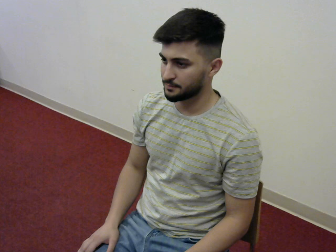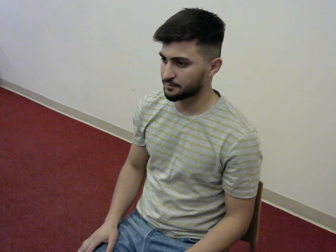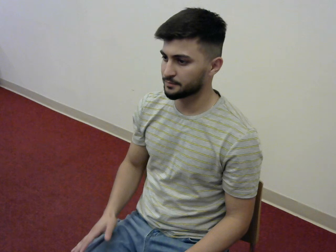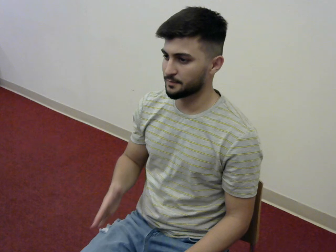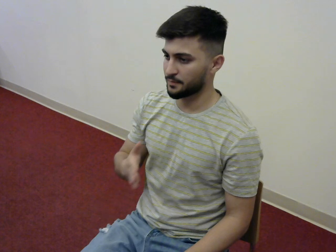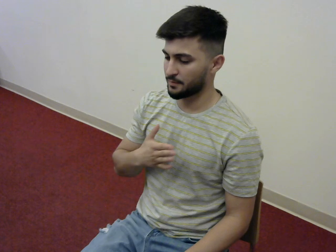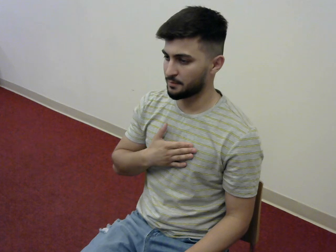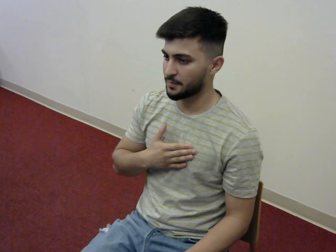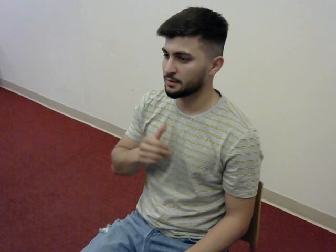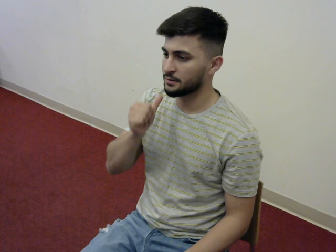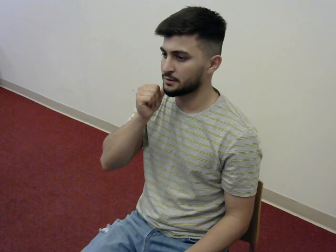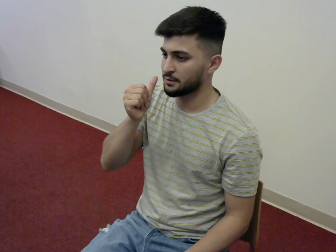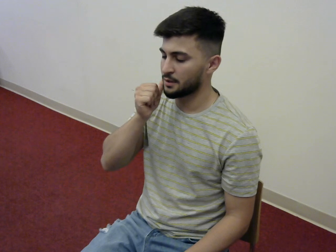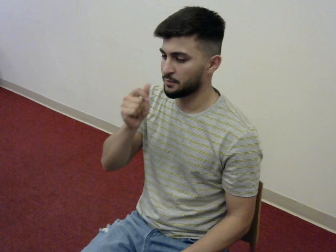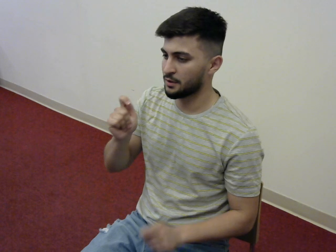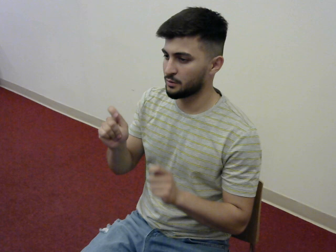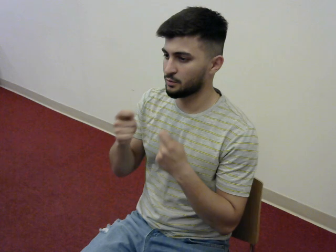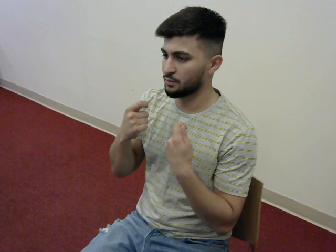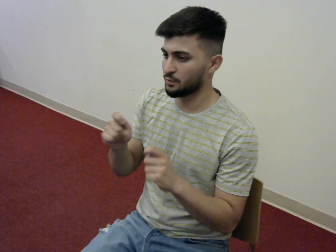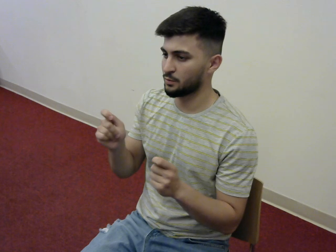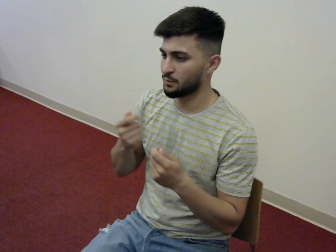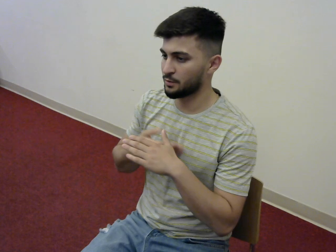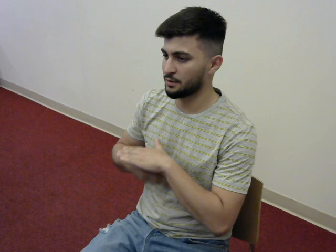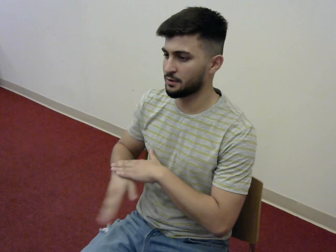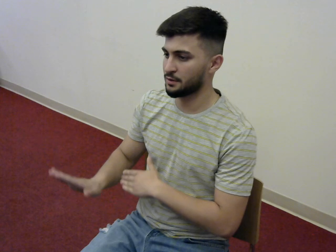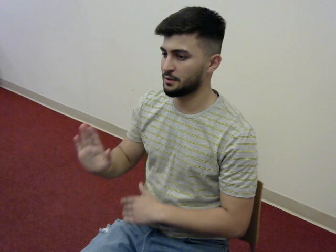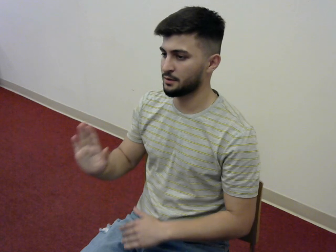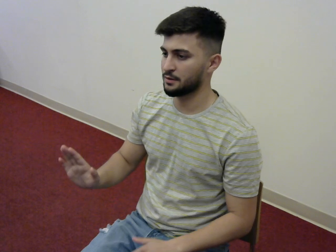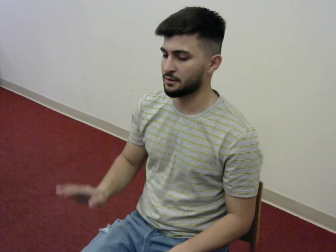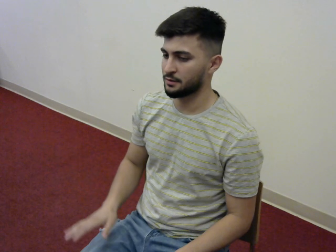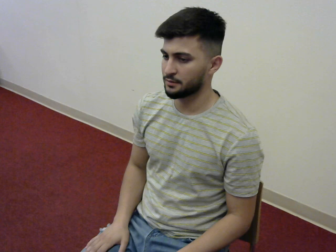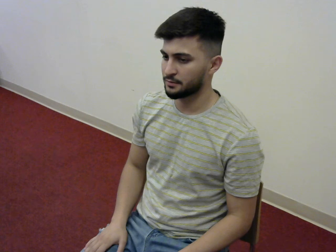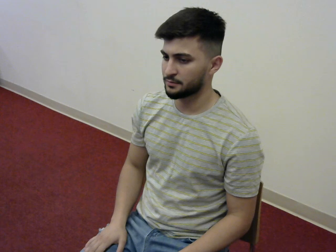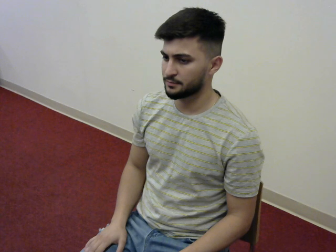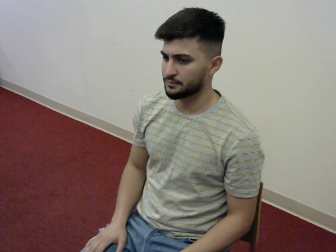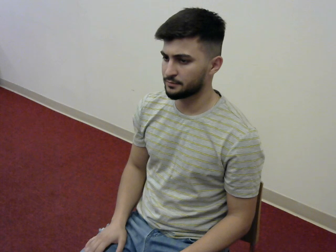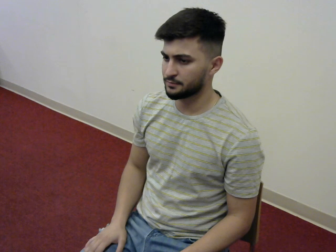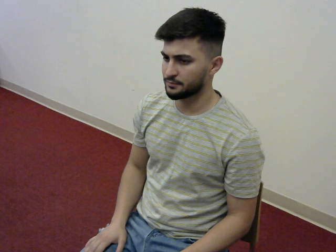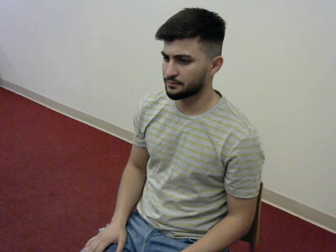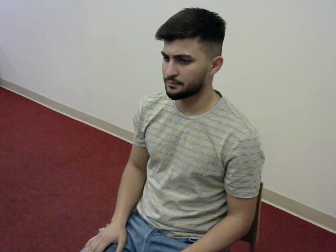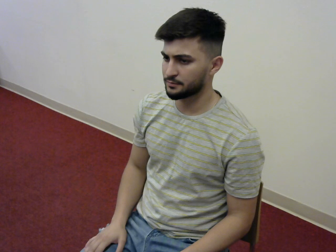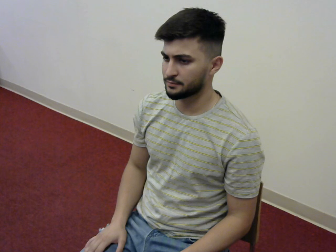Mən sabah toya gedirəm